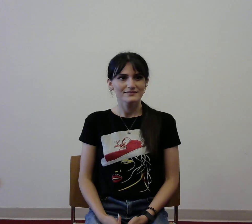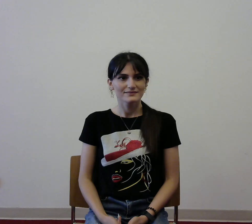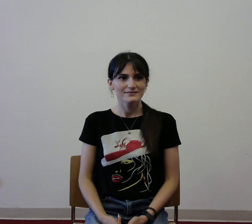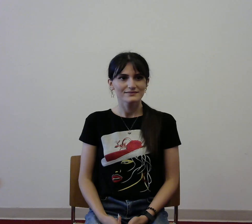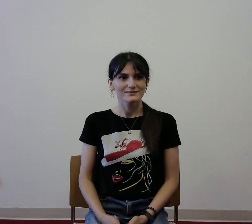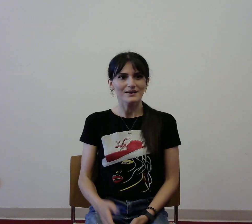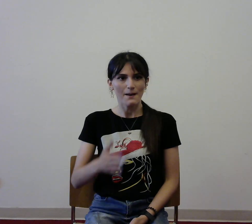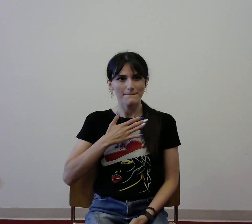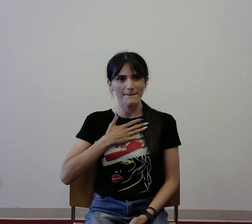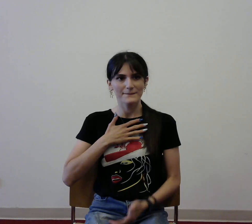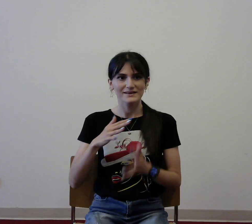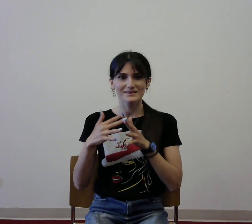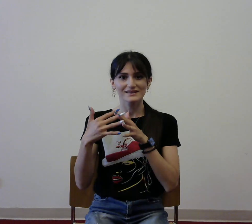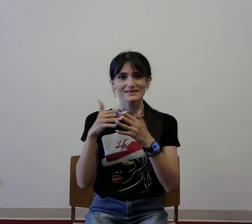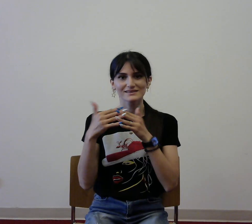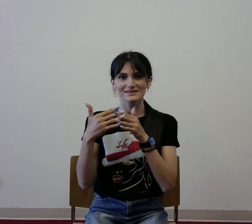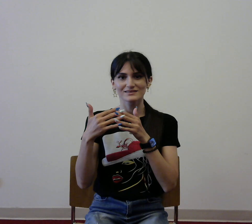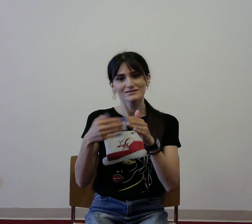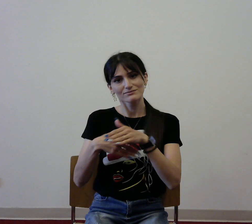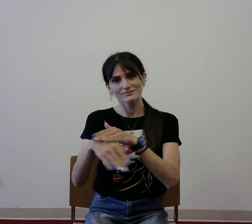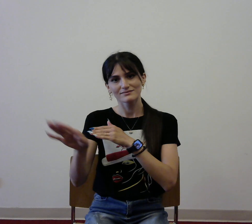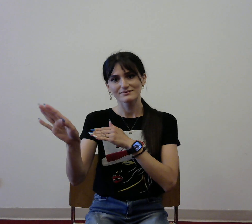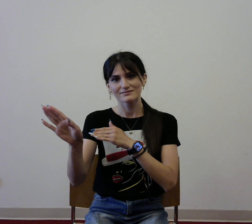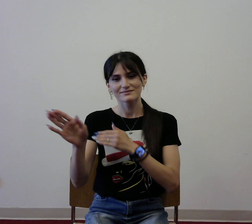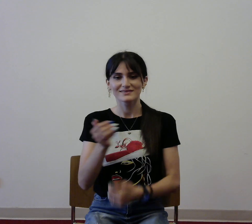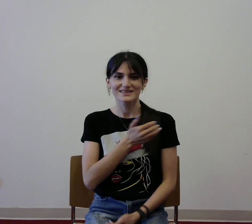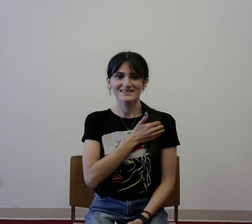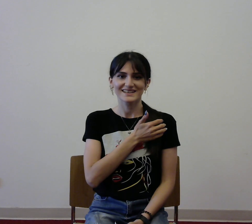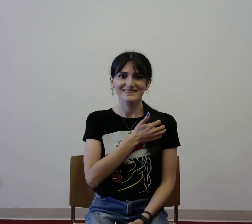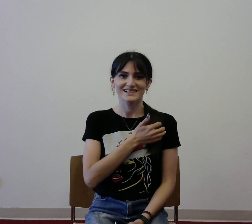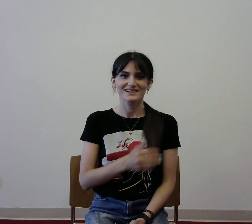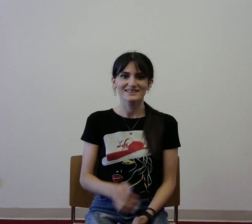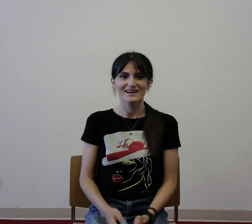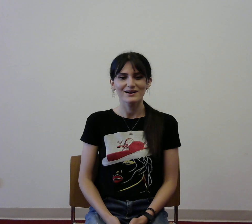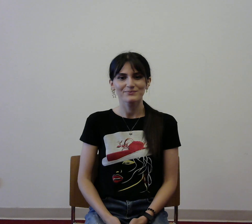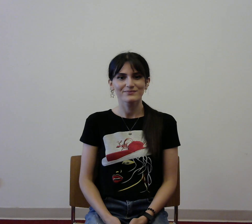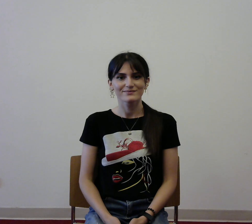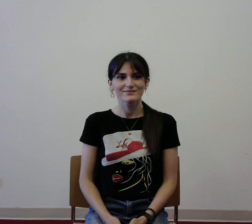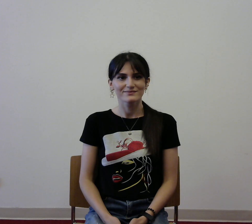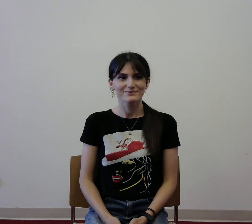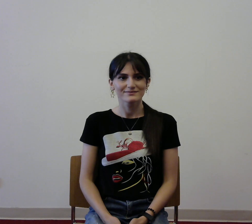Mən kəndə getmək istəyirəm